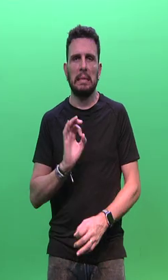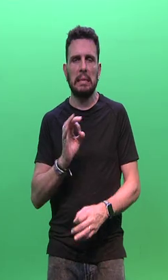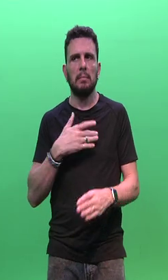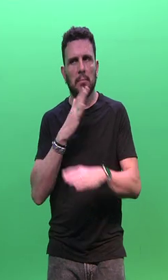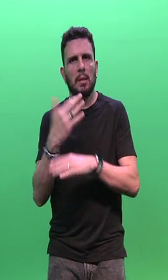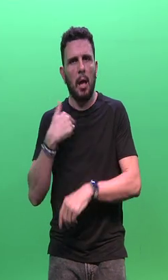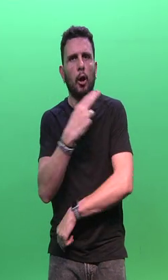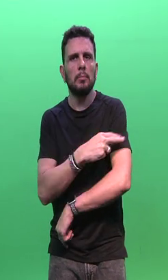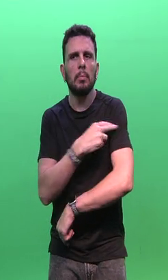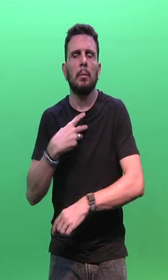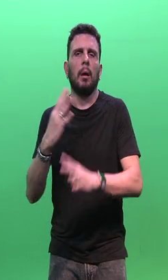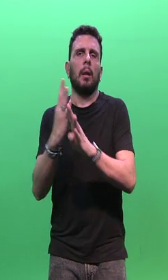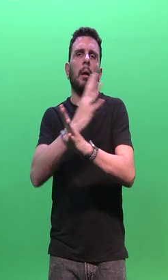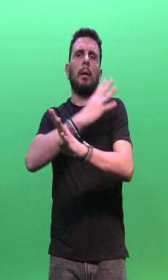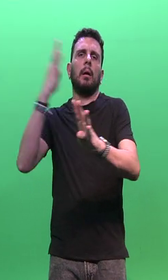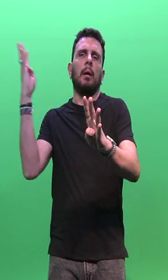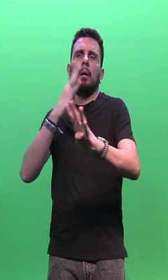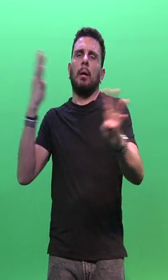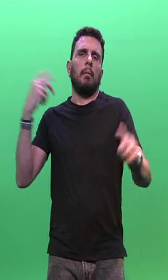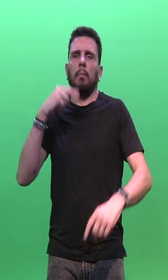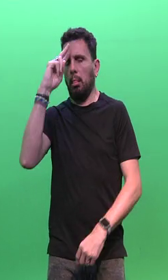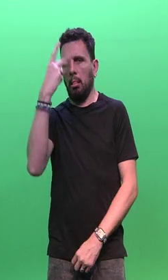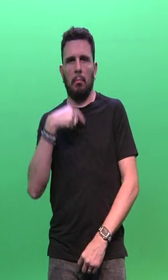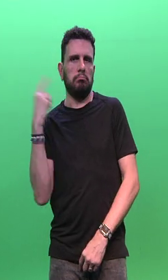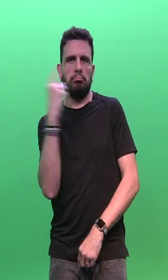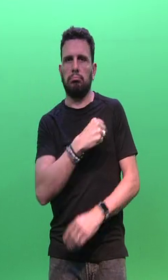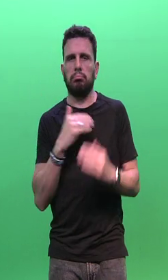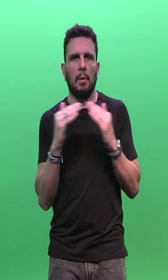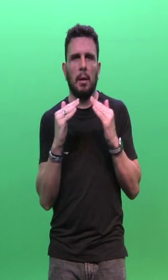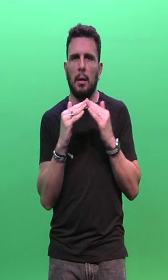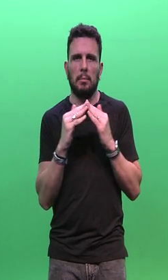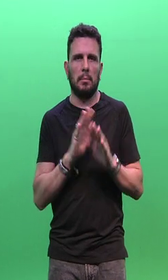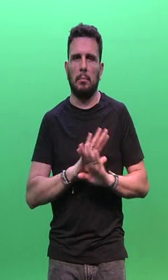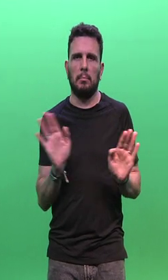Sí, vaig anar a l'hospital i hi havia molta cua, me'n vaig penedir i vaig tornar cap a casa.